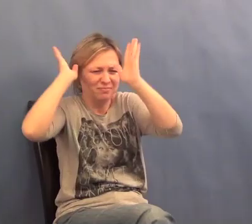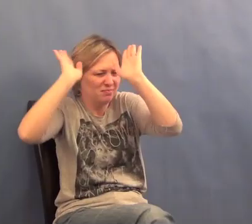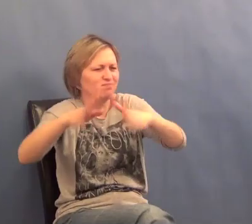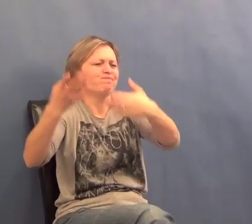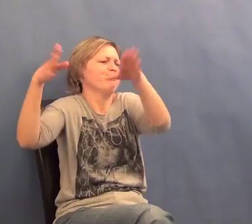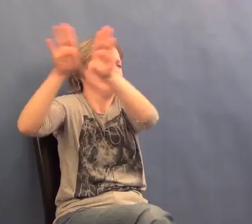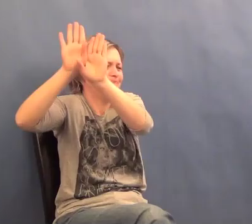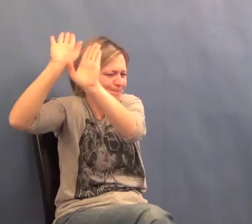A drzwi są zamknięte.